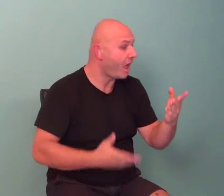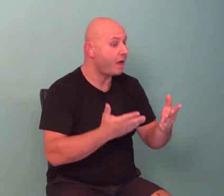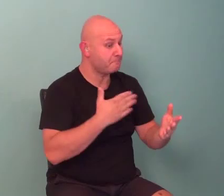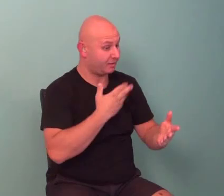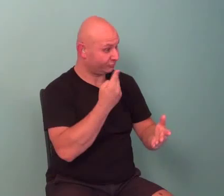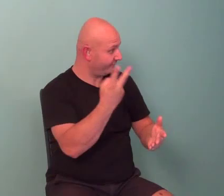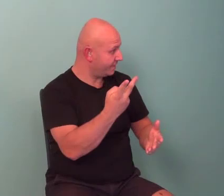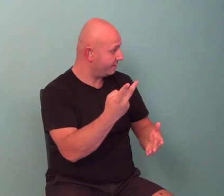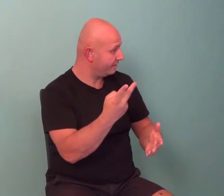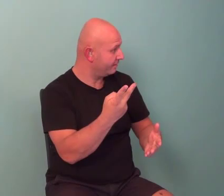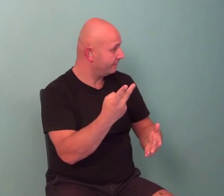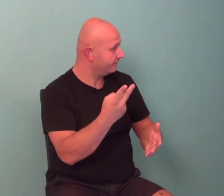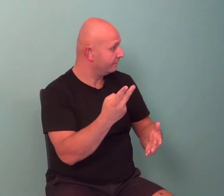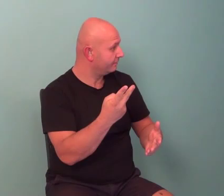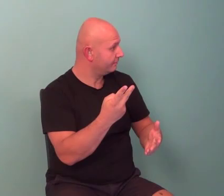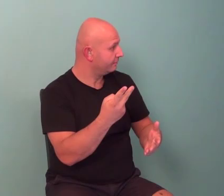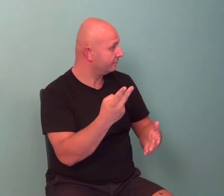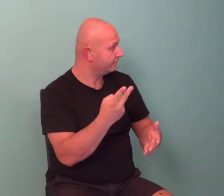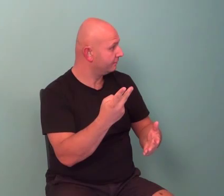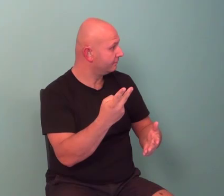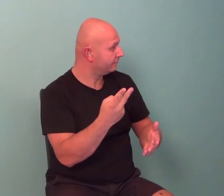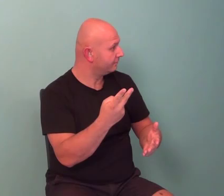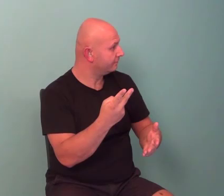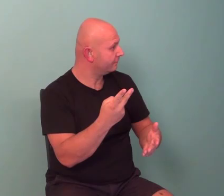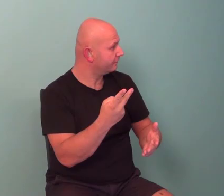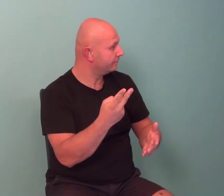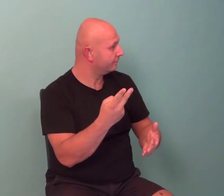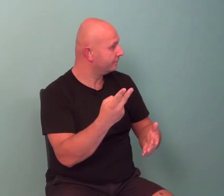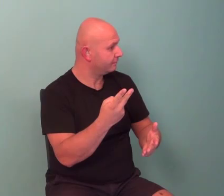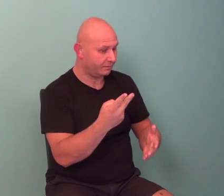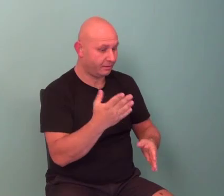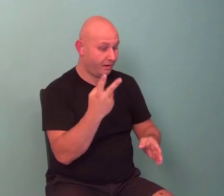Mam dwa?